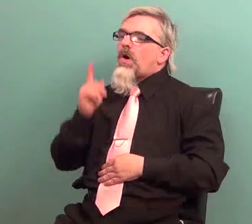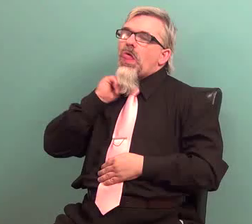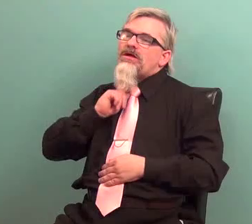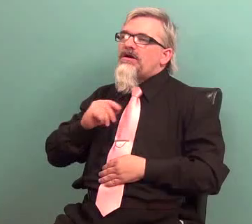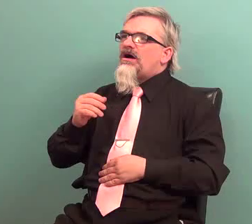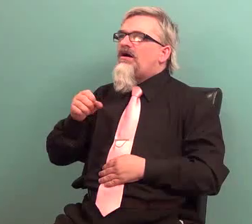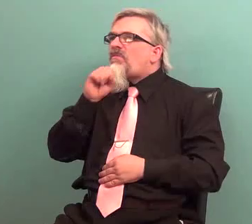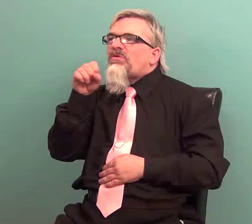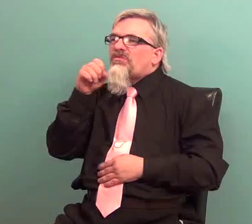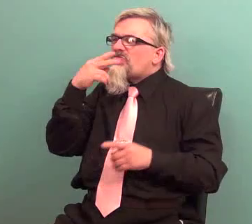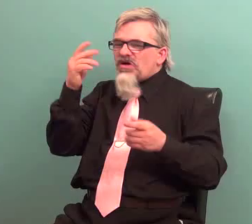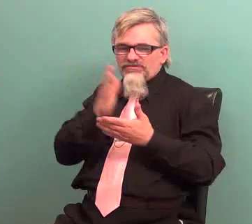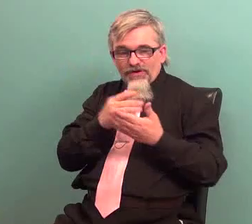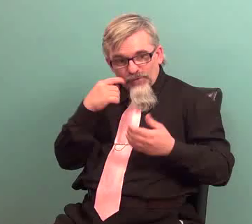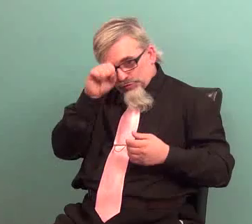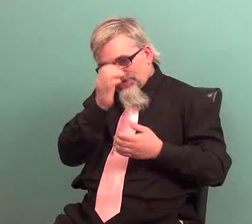Babcia zauważyła, że szyba w oknie pękła.